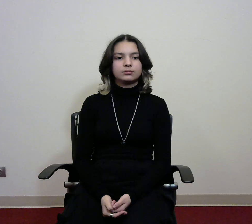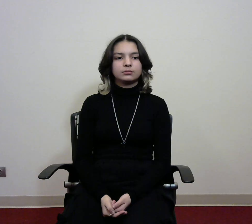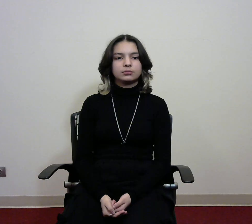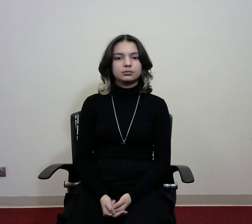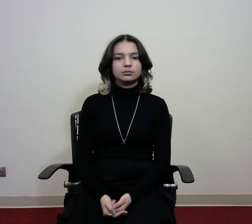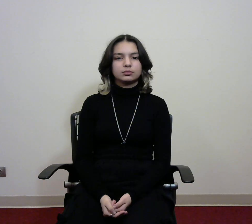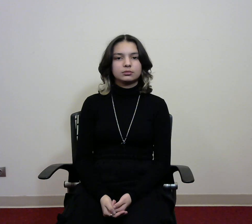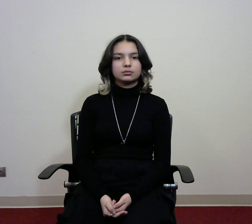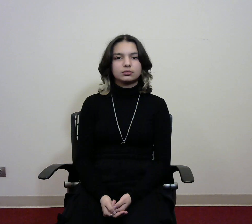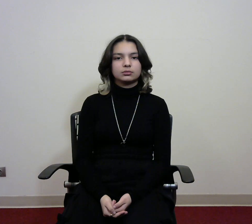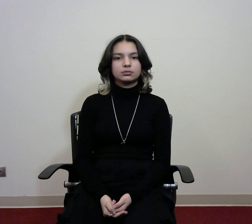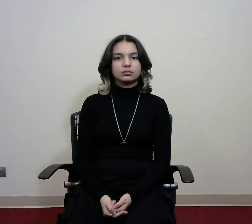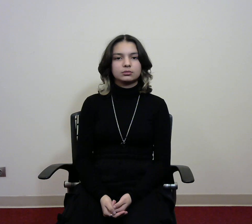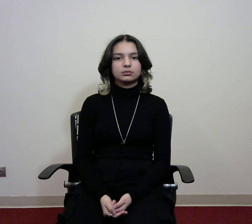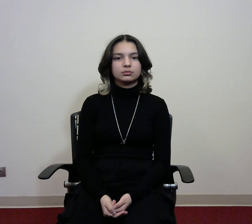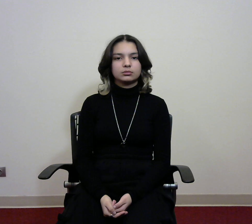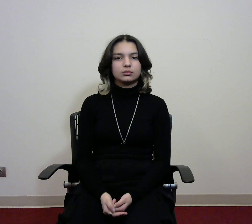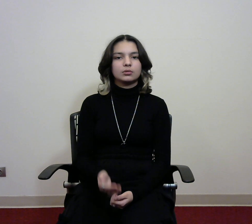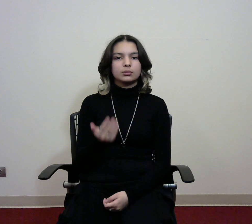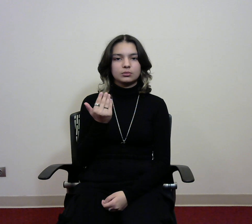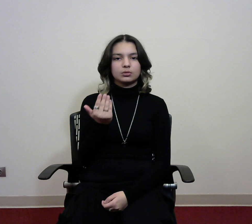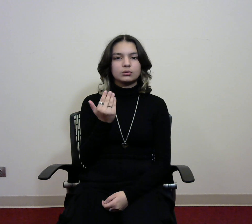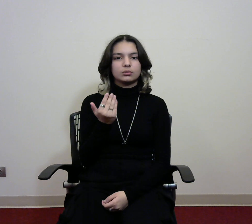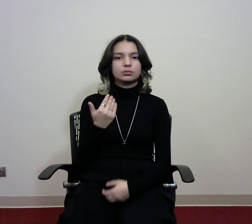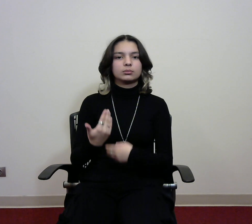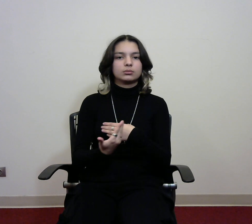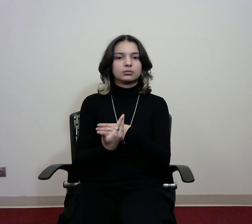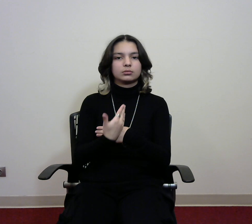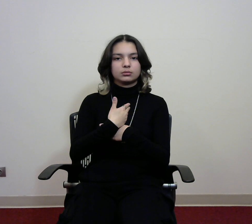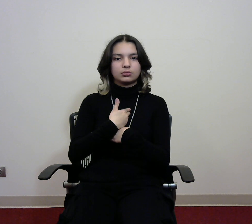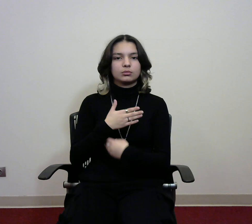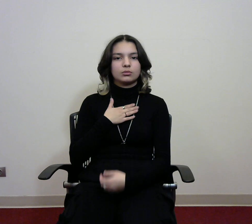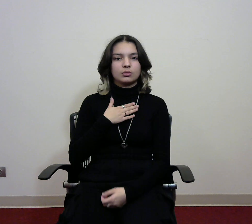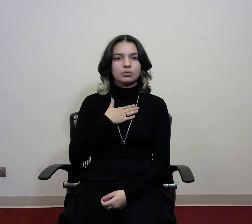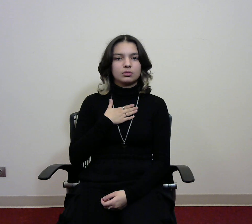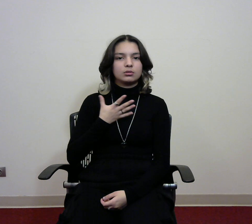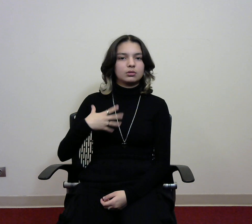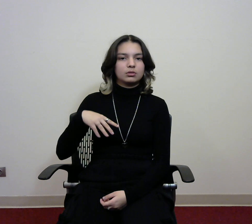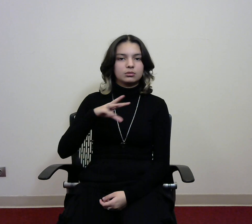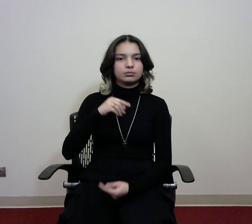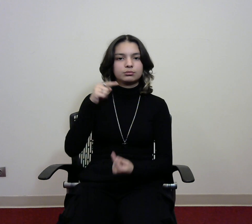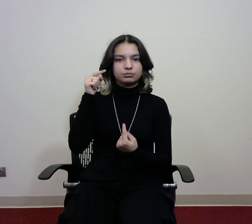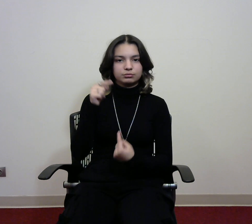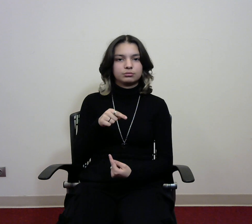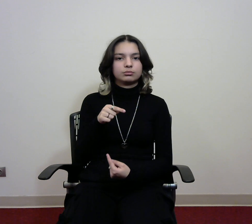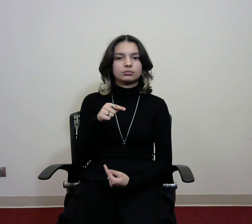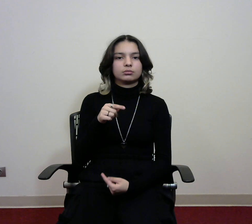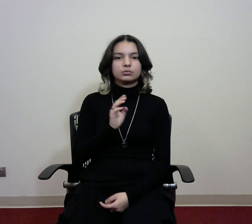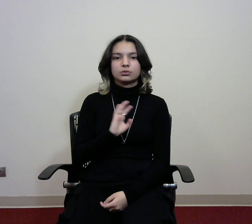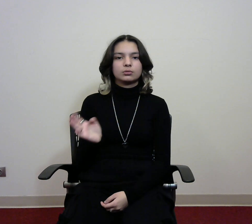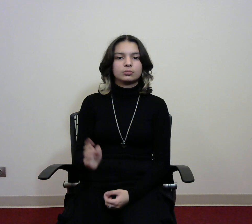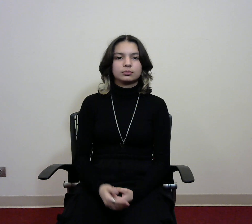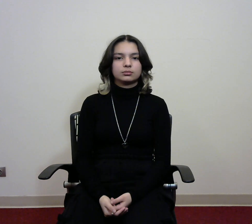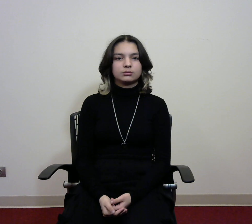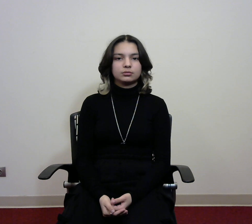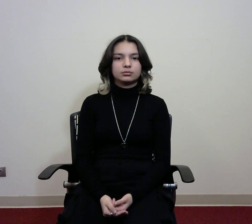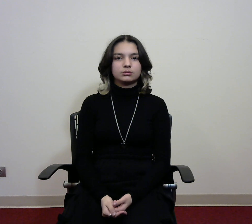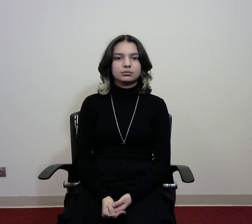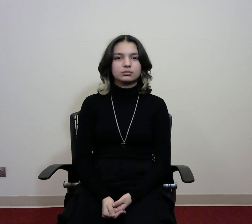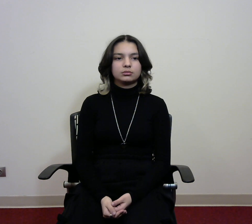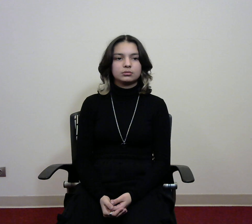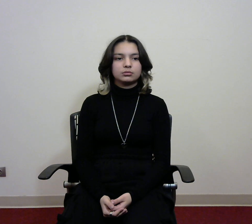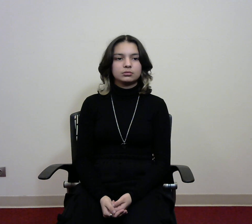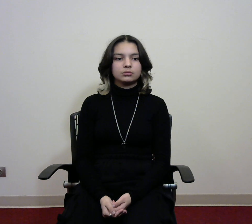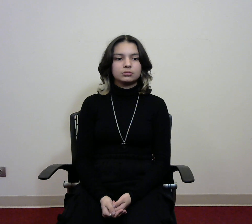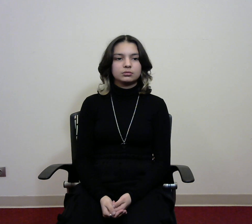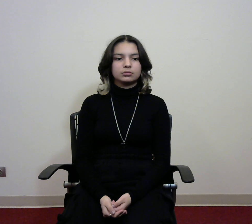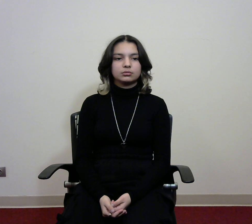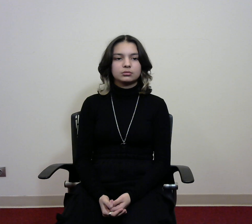Sizin müraciətiniz bizə uyğun deyildir